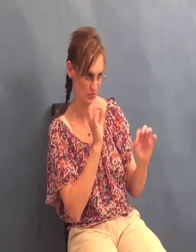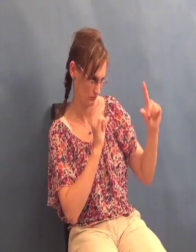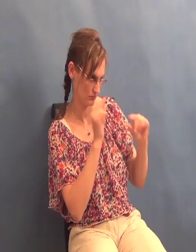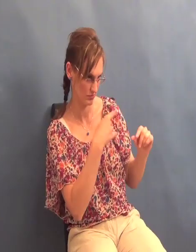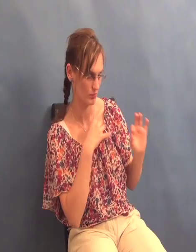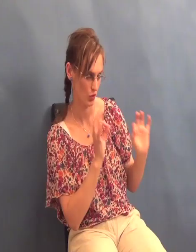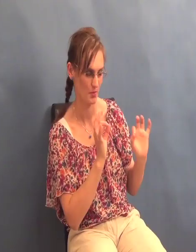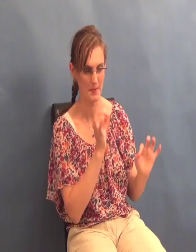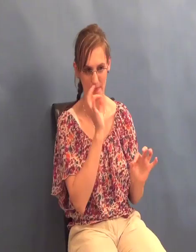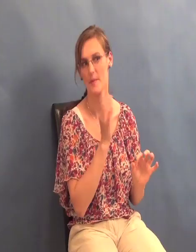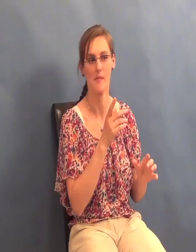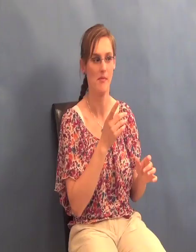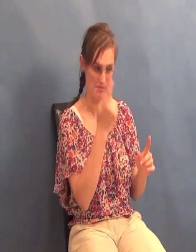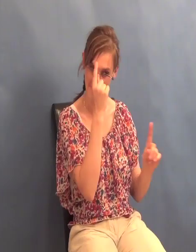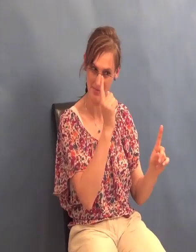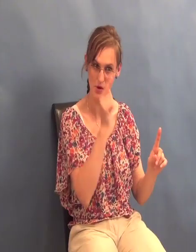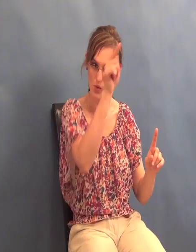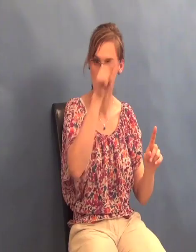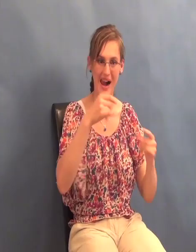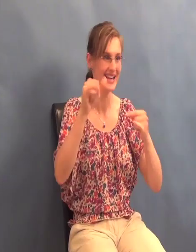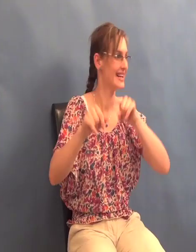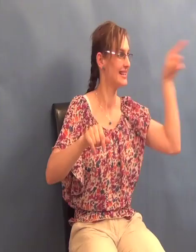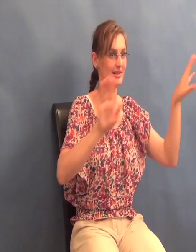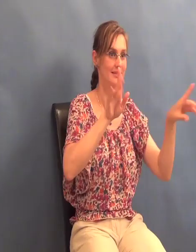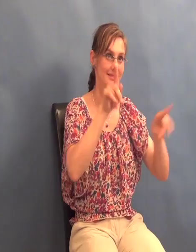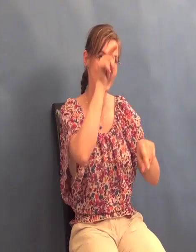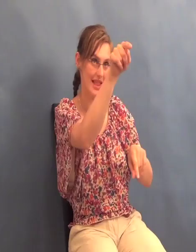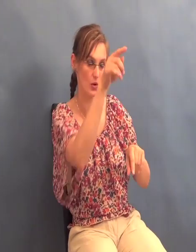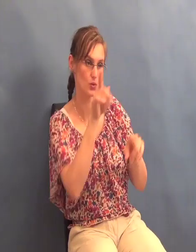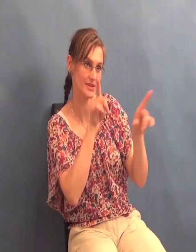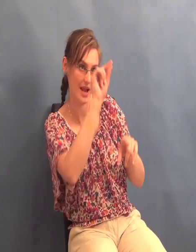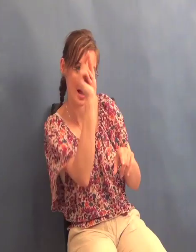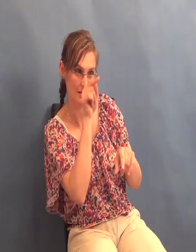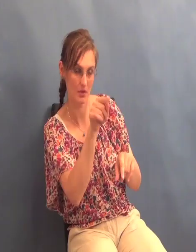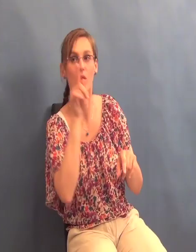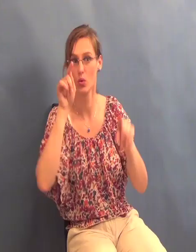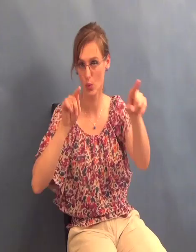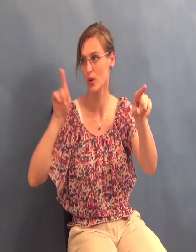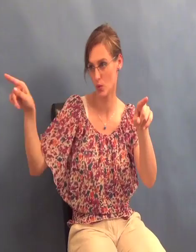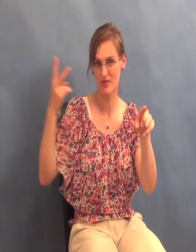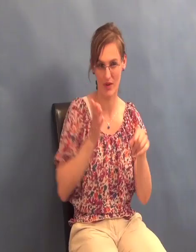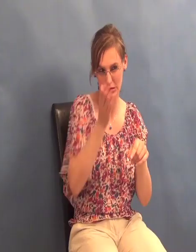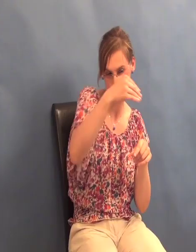Charlie: "Dobrze, dobrze. Pamiętaj iść tam i tam, a nie w inne miejsca. Tylko tam, gdzie jest znak zapytania. Tu i Tu, dwa, najpierw w lewo, potem w prawo."